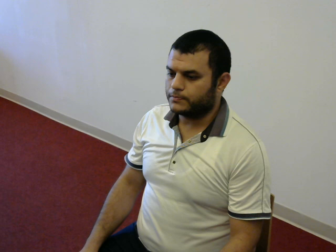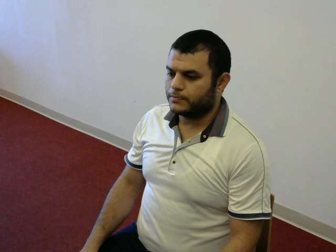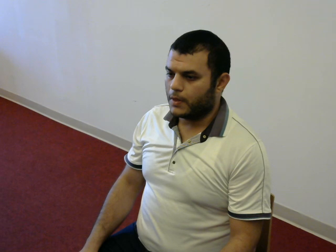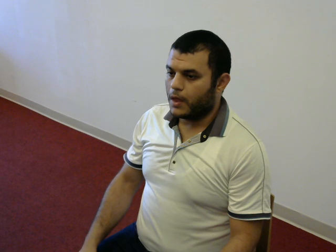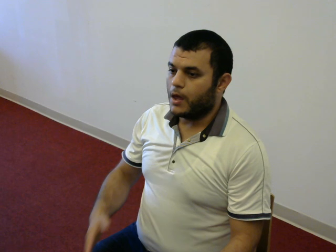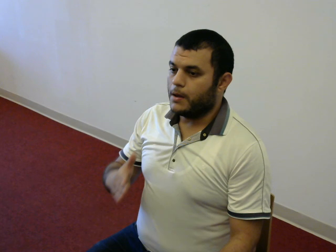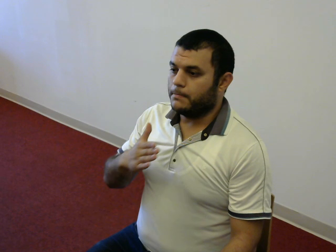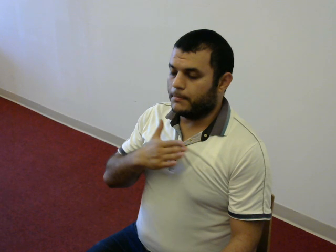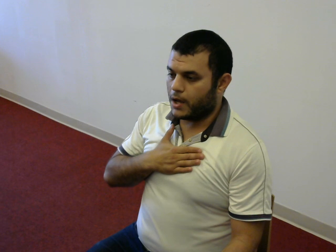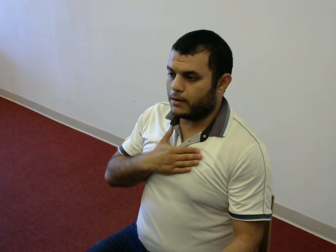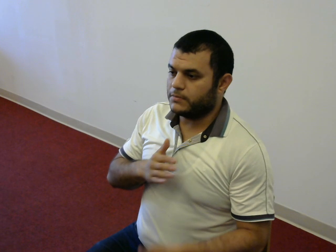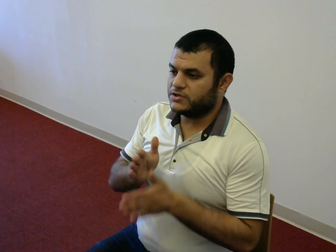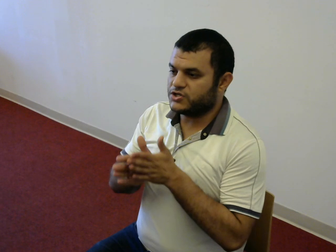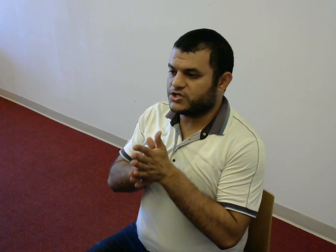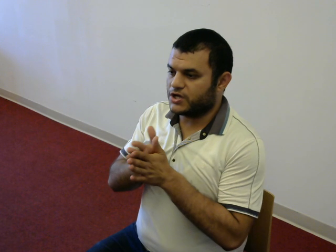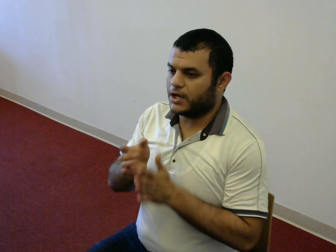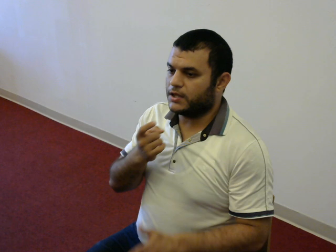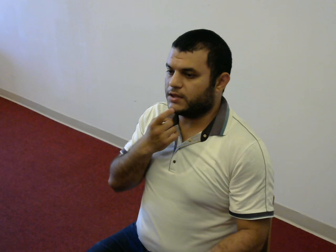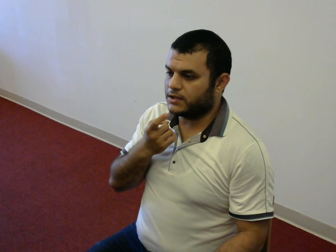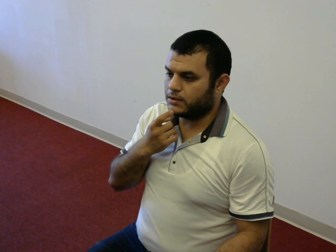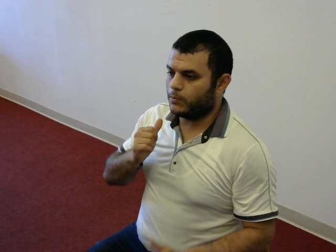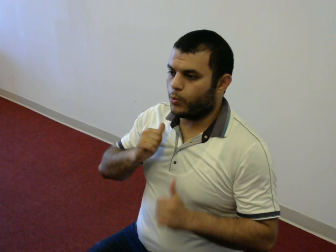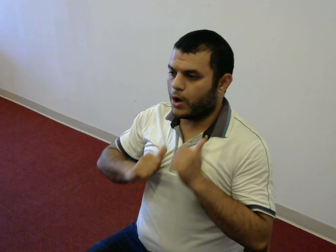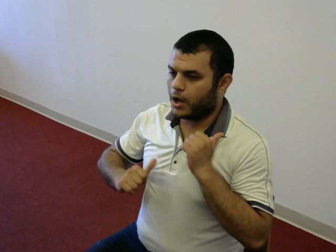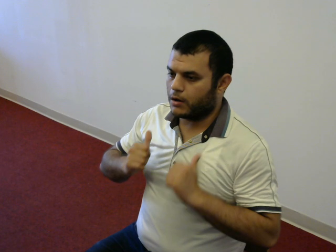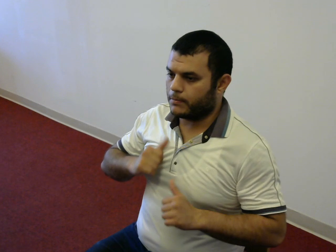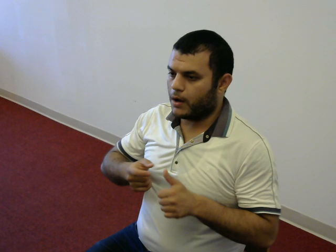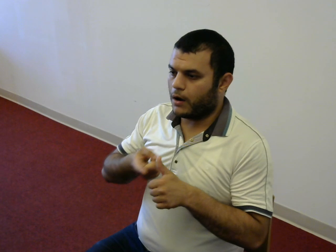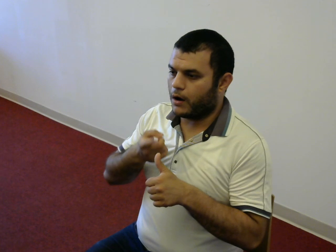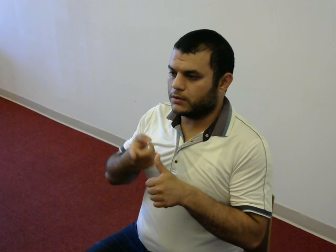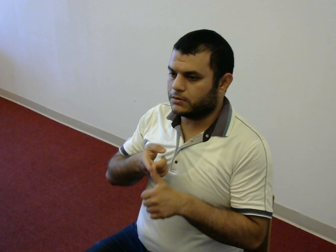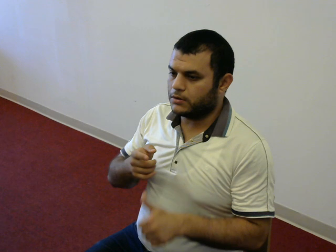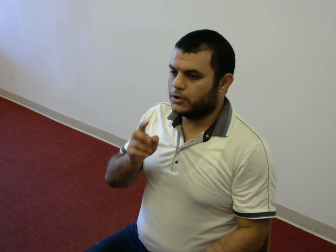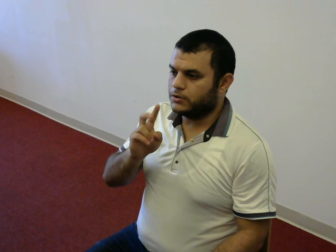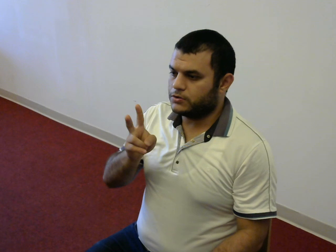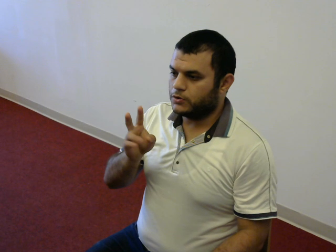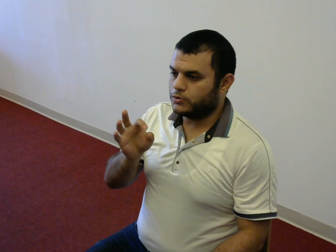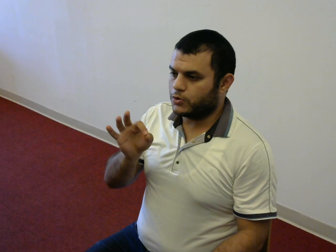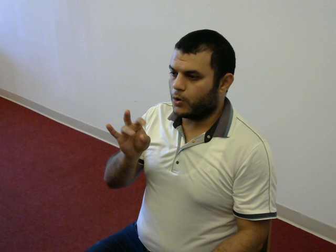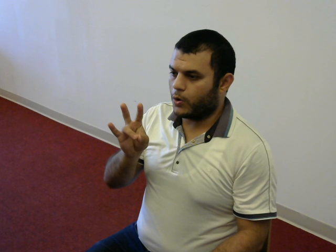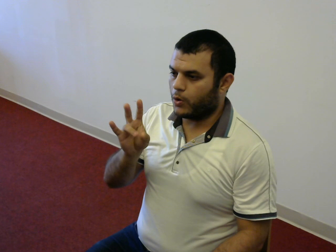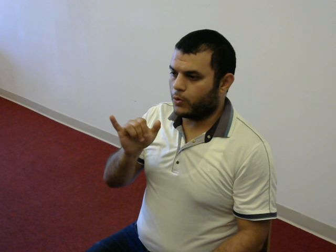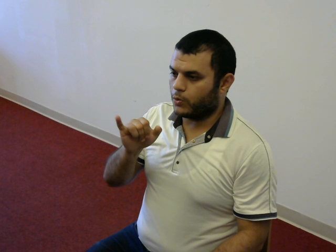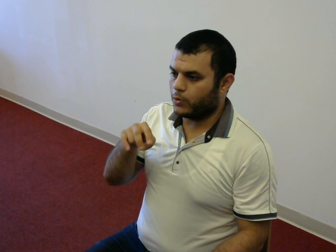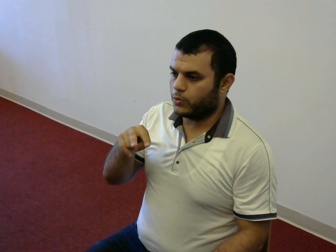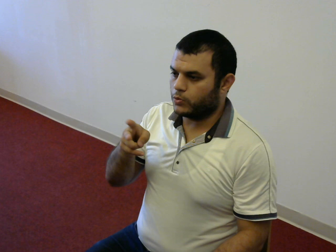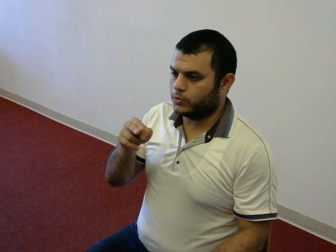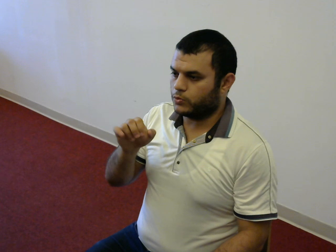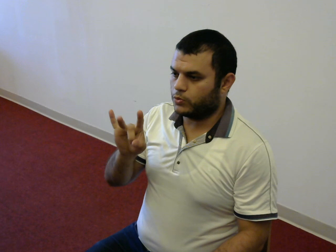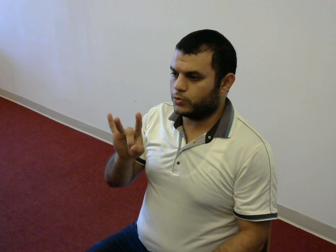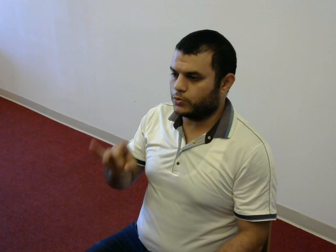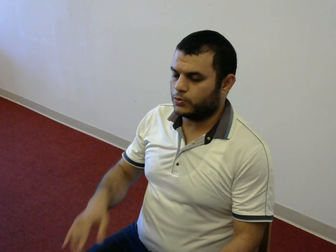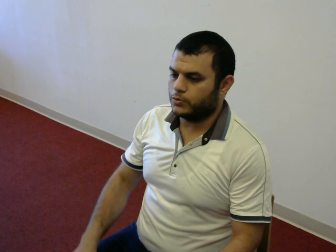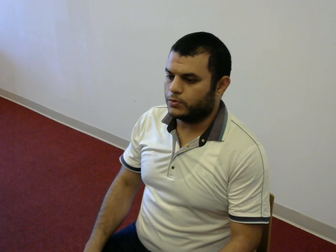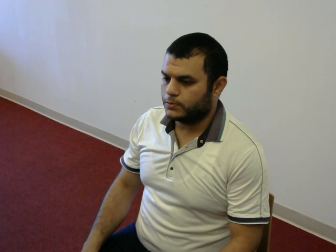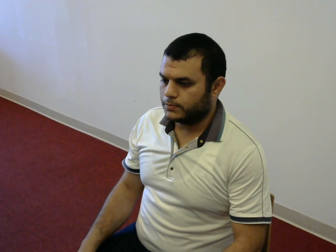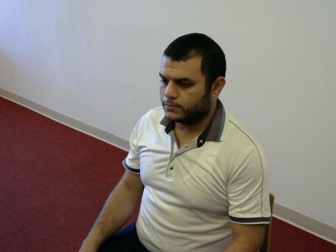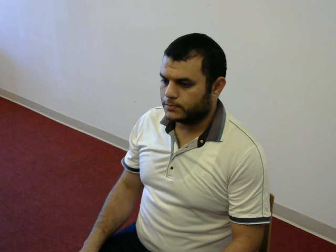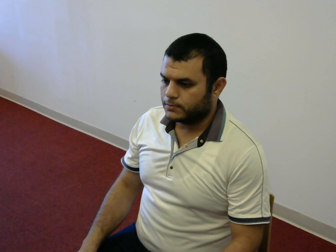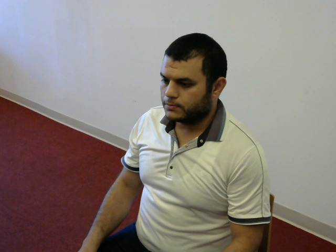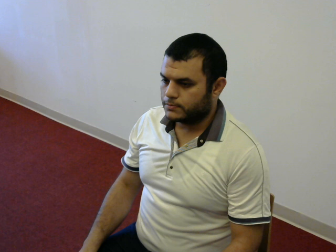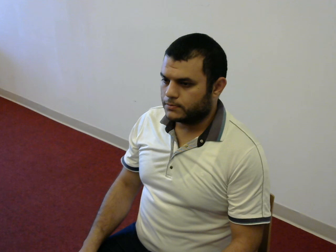Mənim işarə dili müəlliməmin adı Könüldür